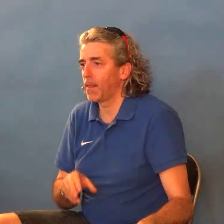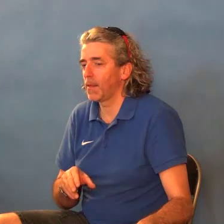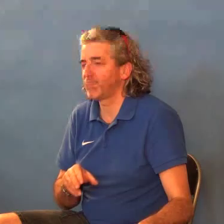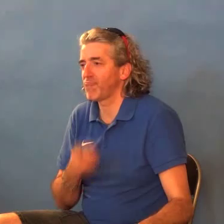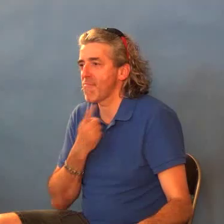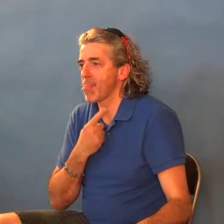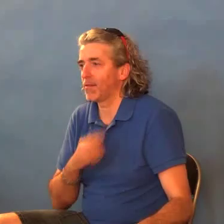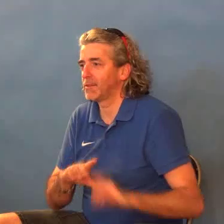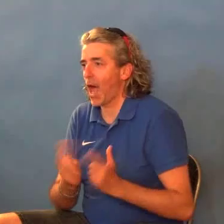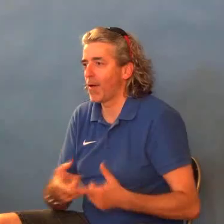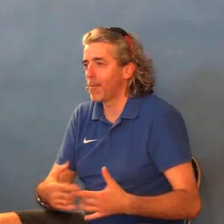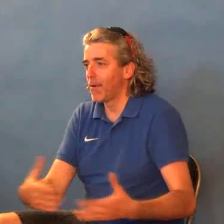Ale zmienił zdanie i miał ochotę na cały kosz gruszek.